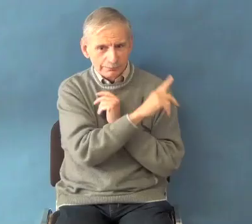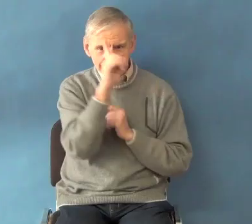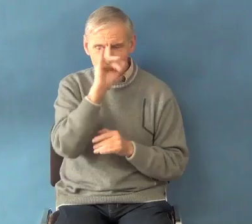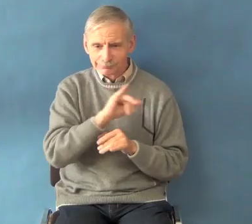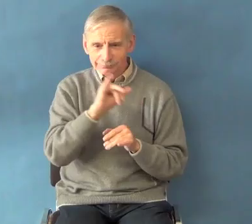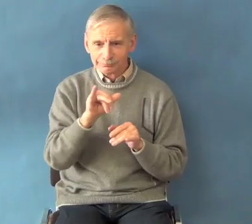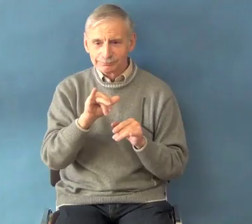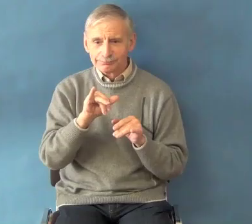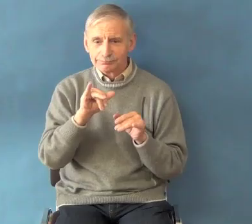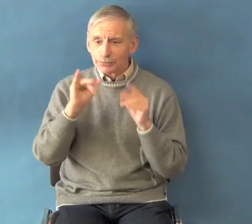Mężczyzna zastanawia się.